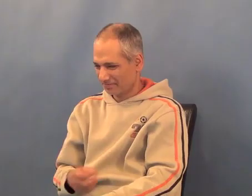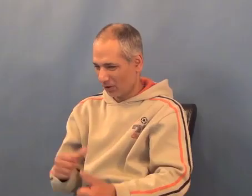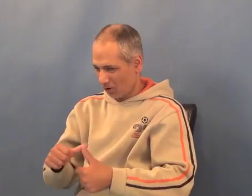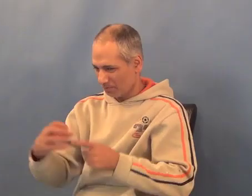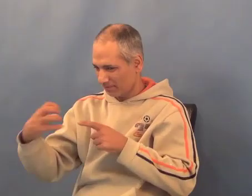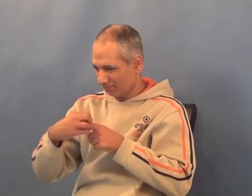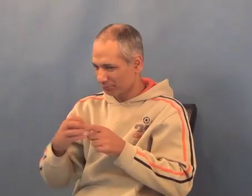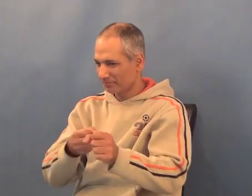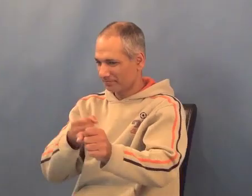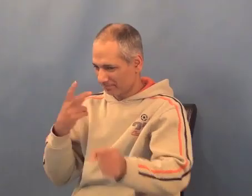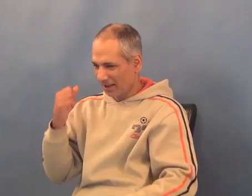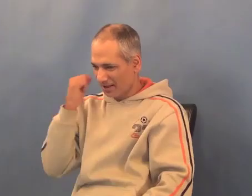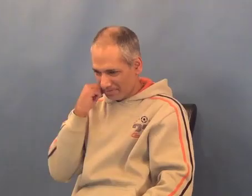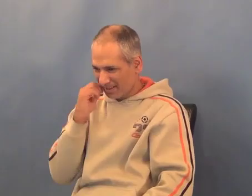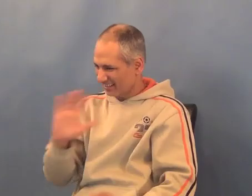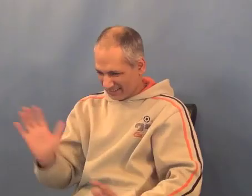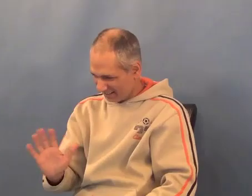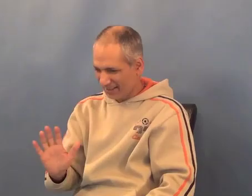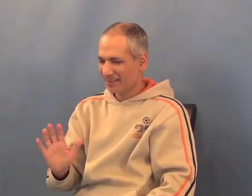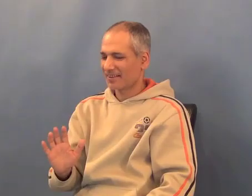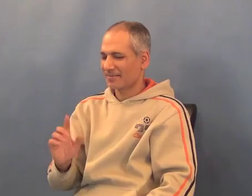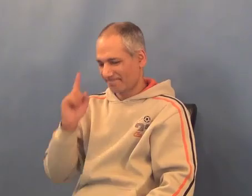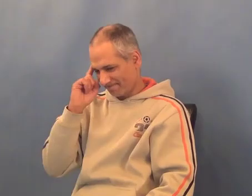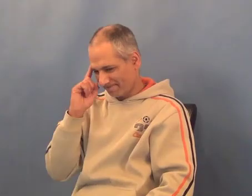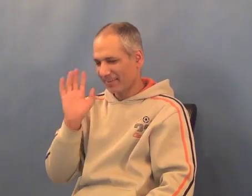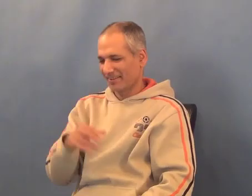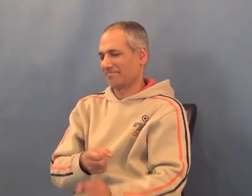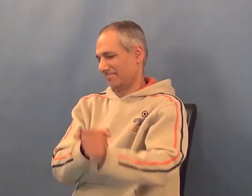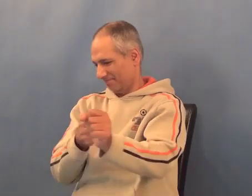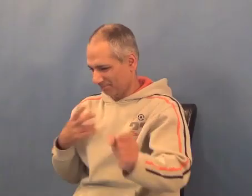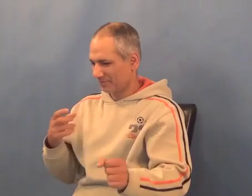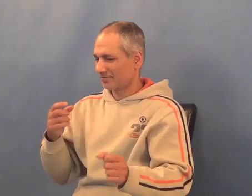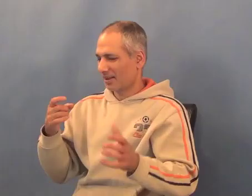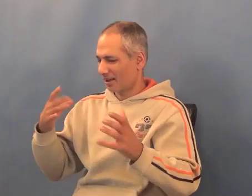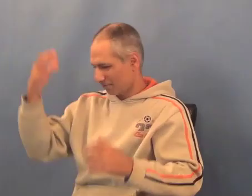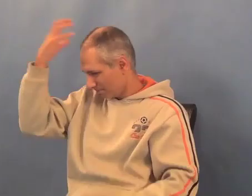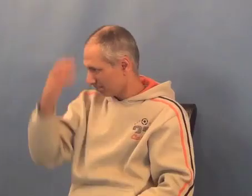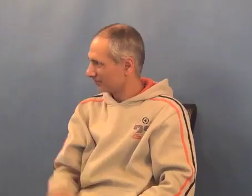Strzałka z gumką na końcu, Myszka celuje do jabłka. Duża Myszka protestuje, myśli, wpada na pomysł zamiany jabłka na arbuz. Stoi uśmiechnięty.